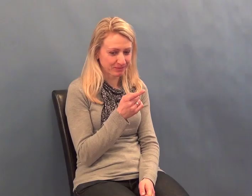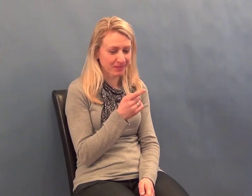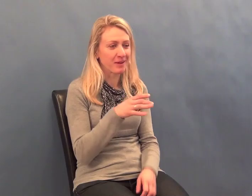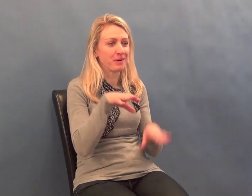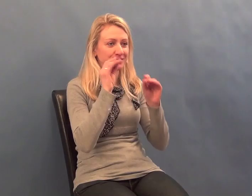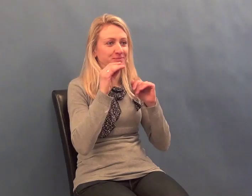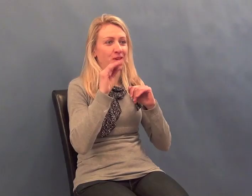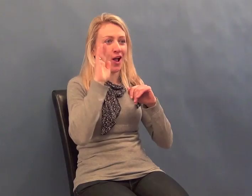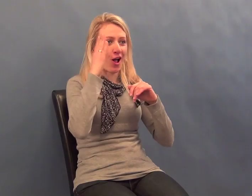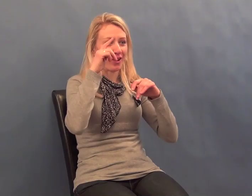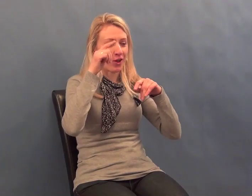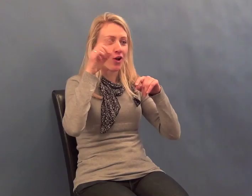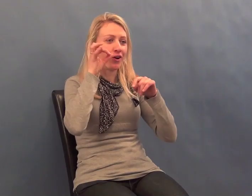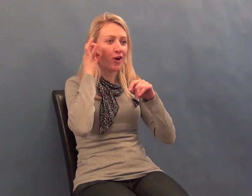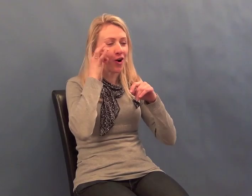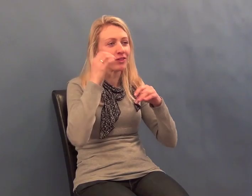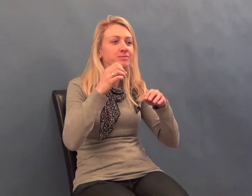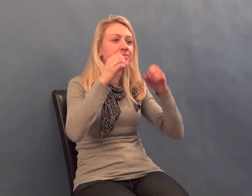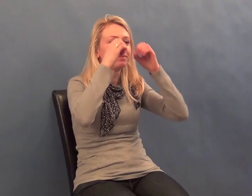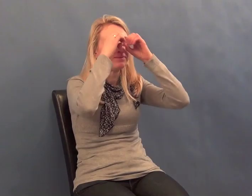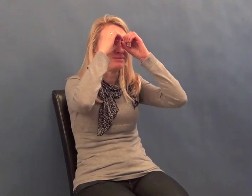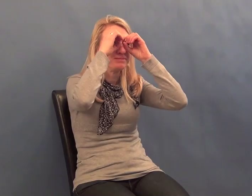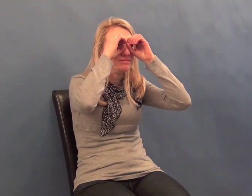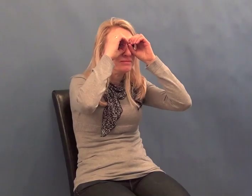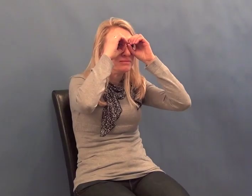Na początku kot patrzy przez lornetkę, wygląda przez okno.